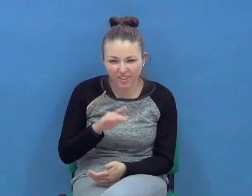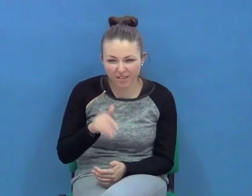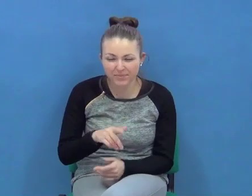To dziwne.